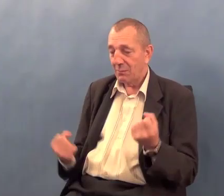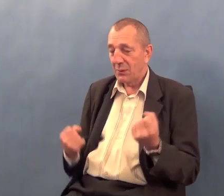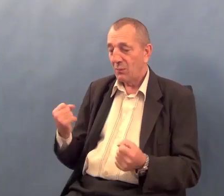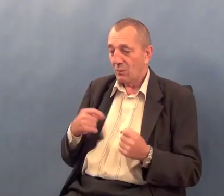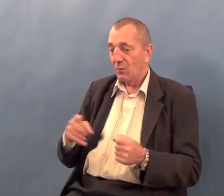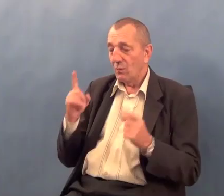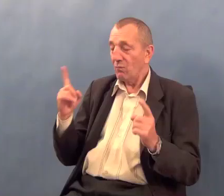Uwaga na samochód.